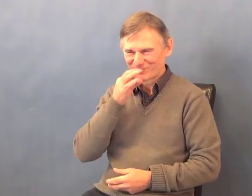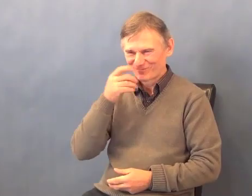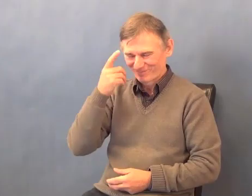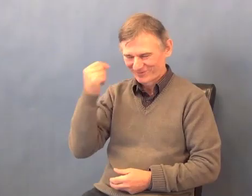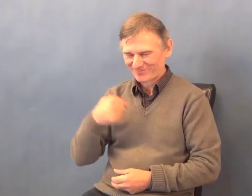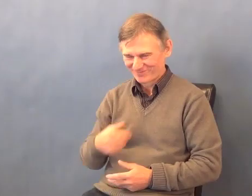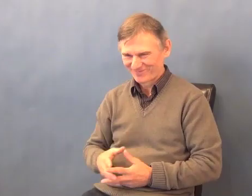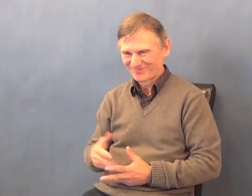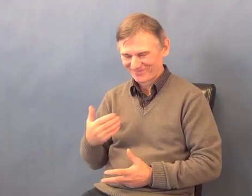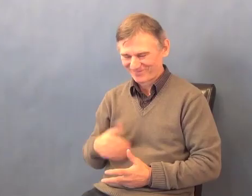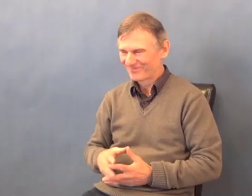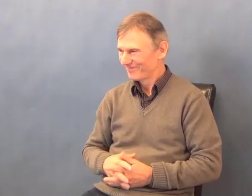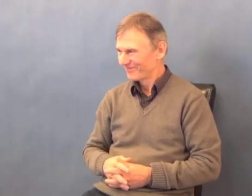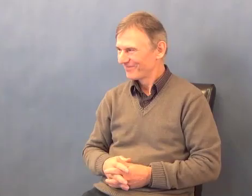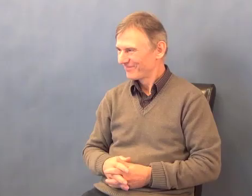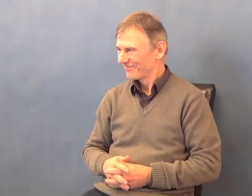To było dawno, jak byłem młody.